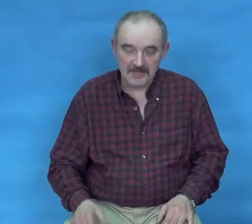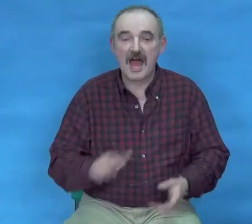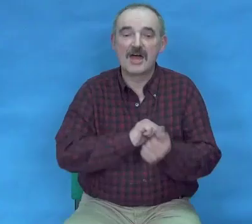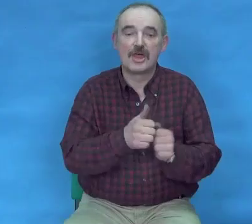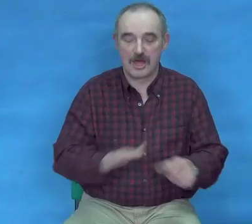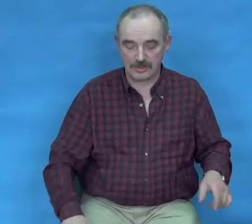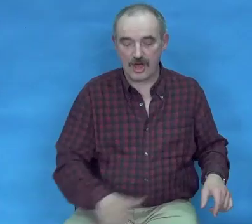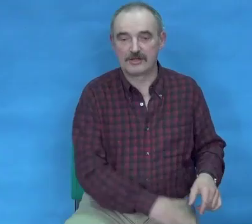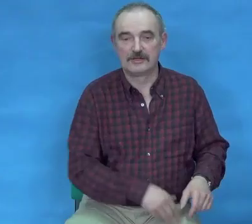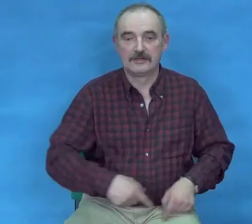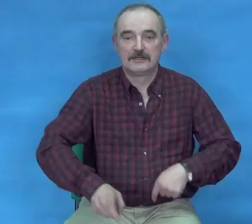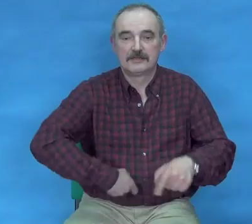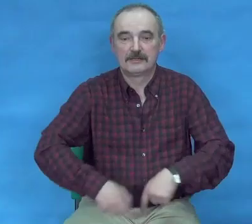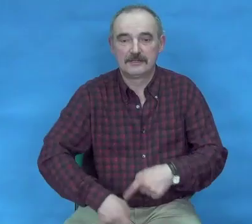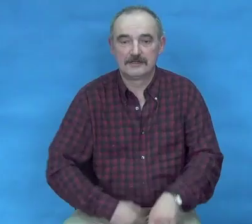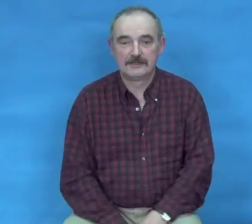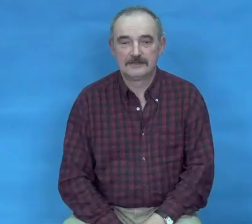Albo robić kroki nogami.